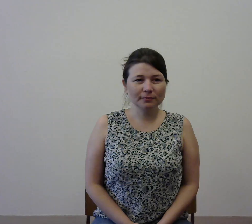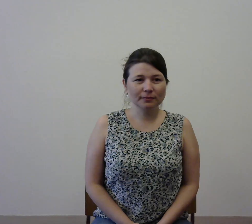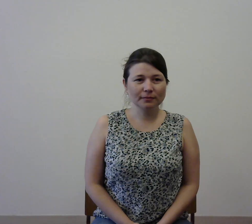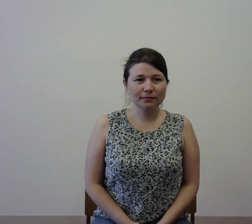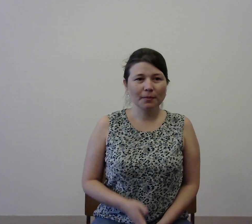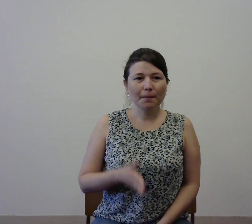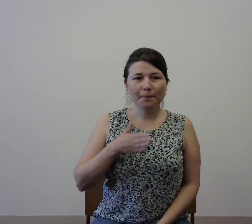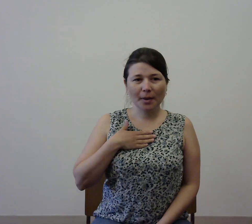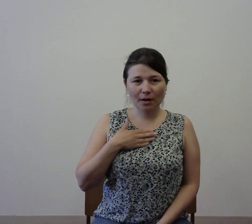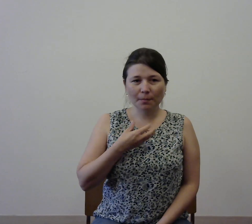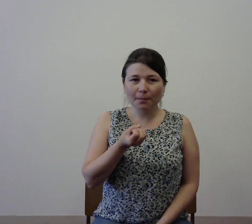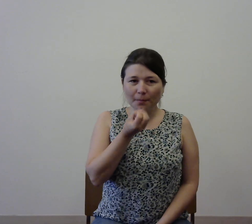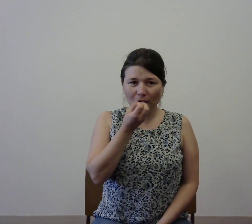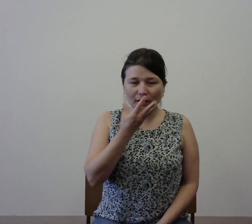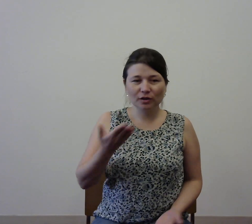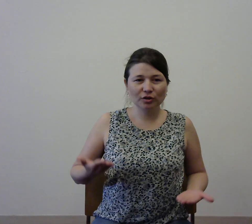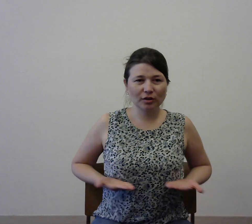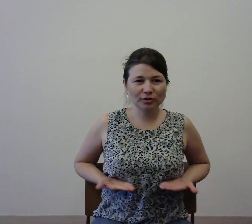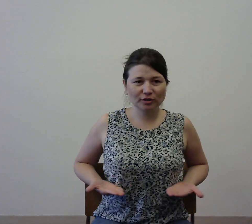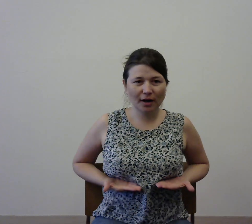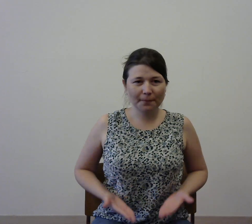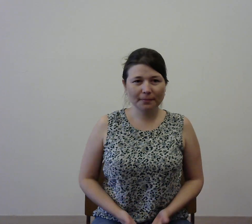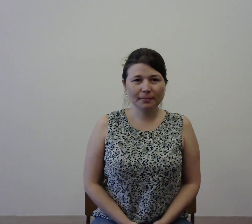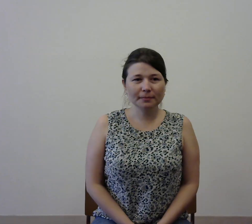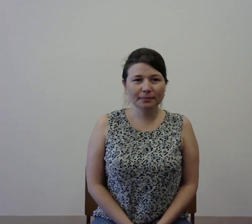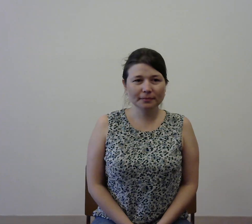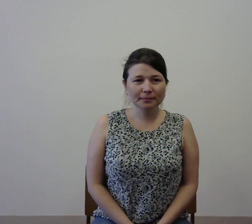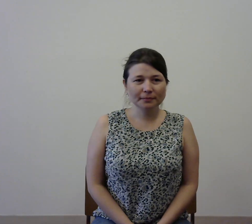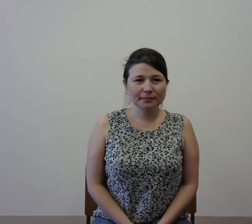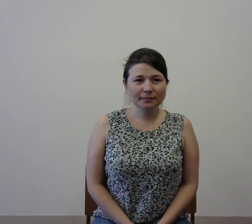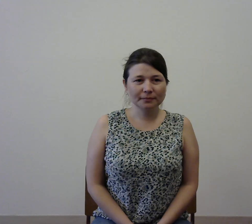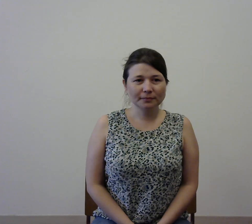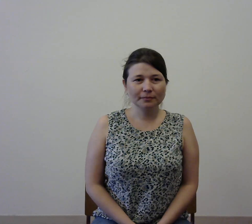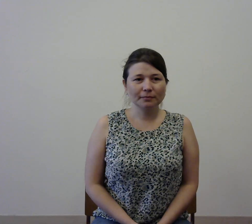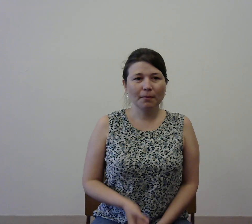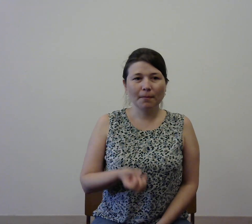Mən Bakıda yaşayıram